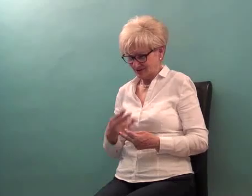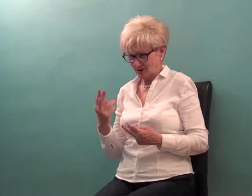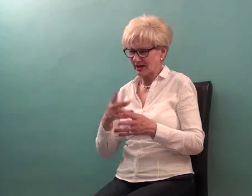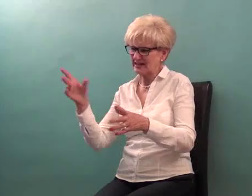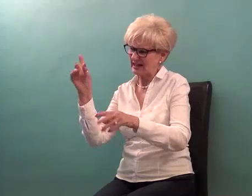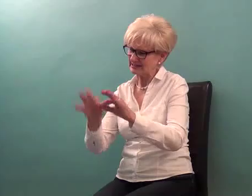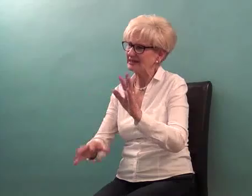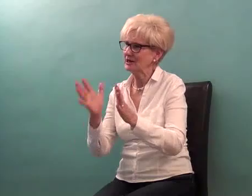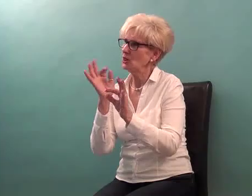Dokładnie.